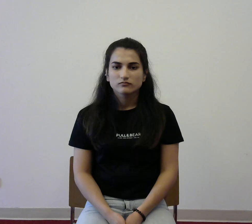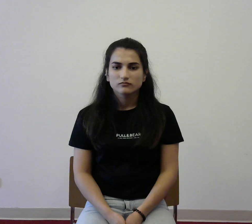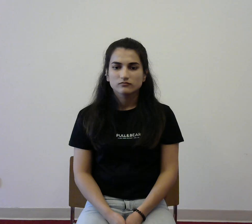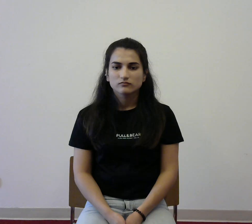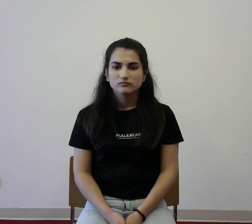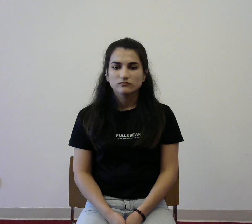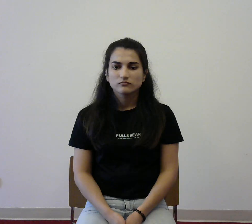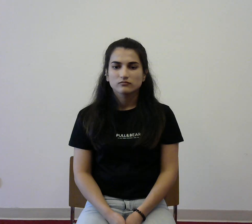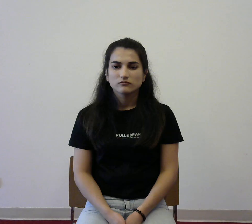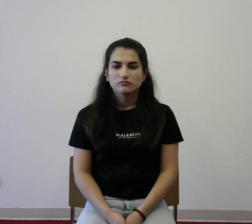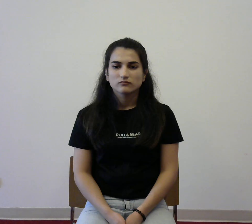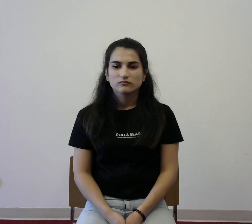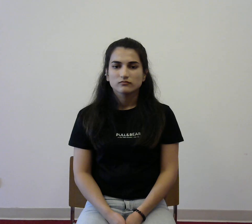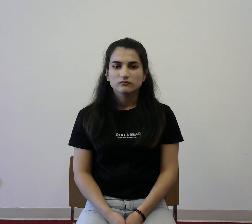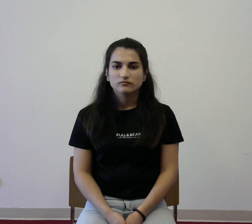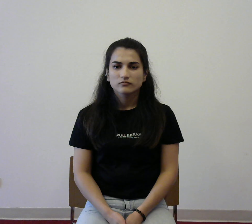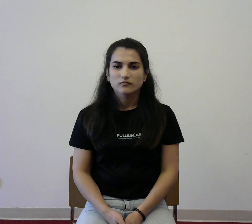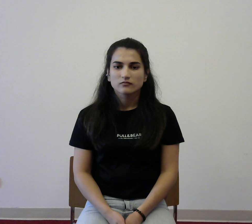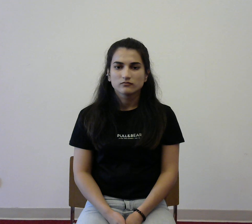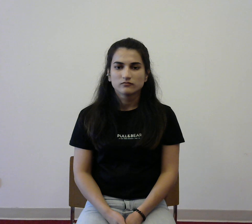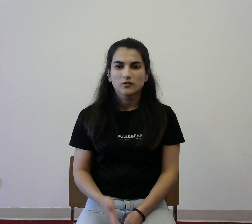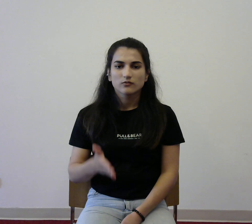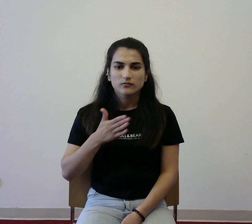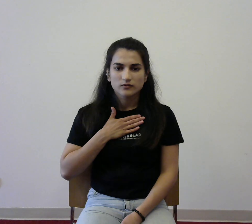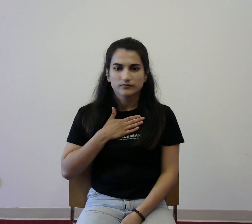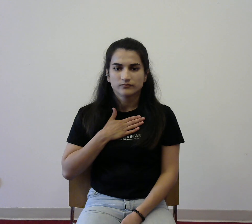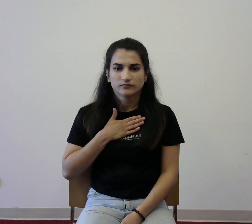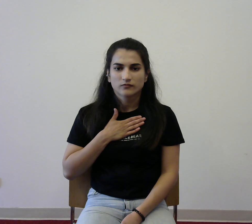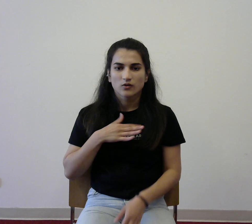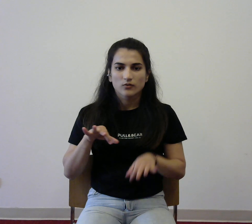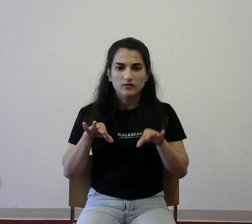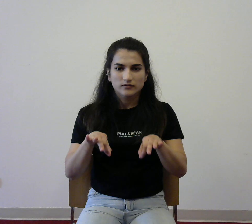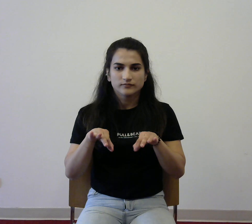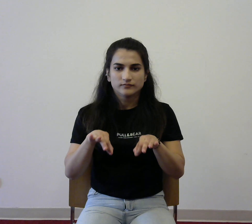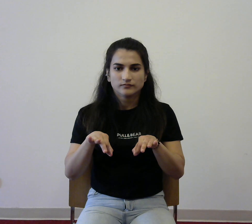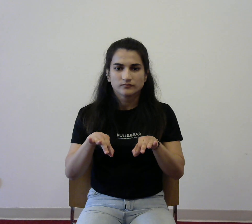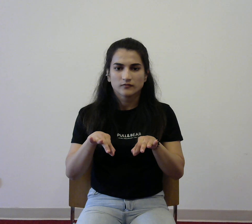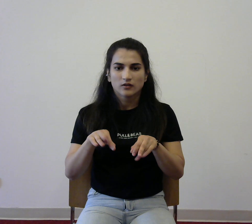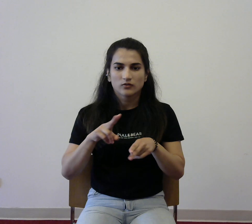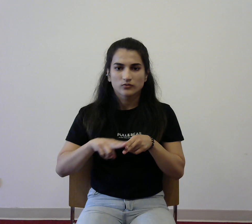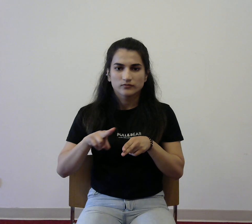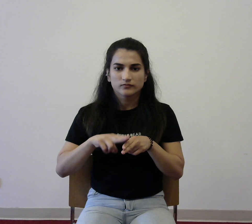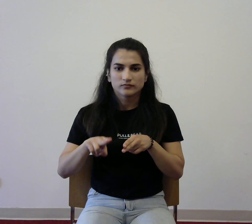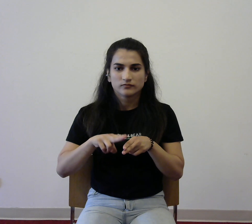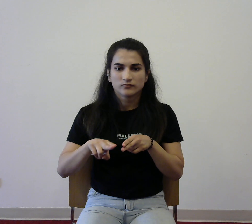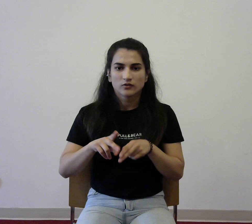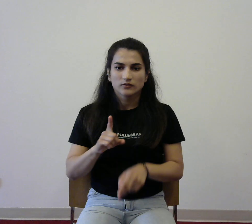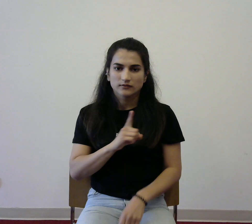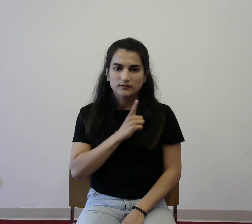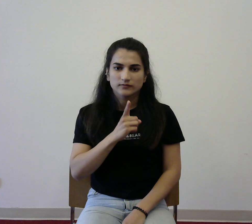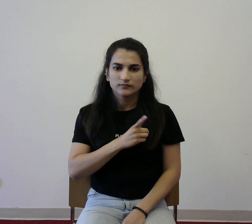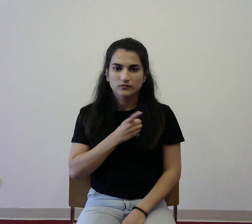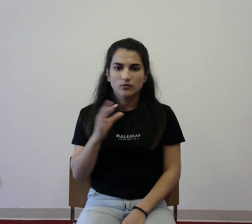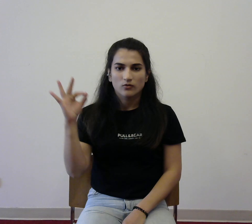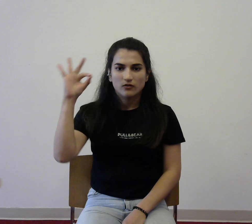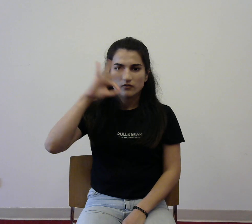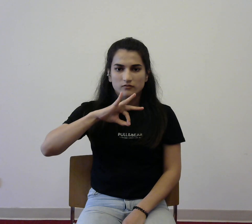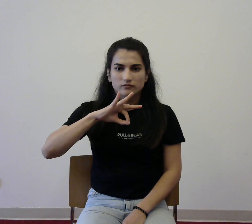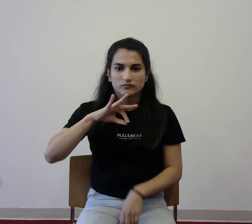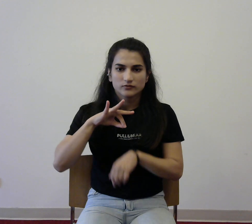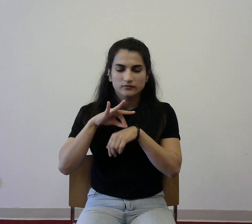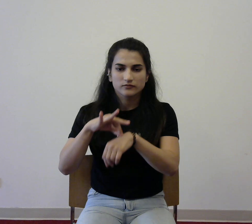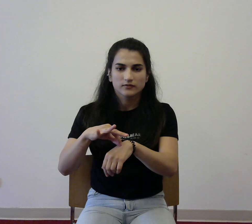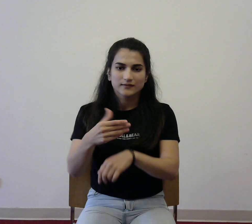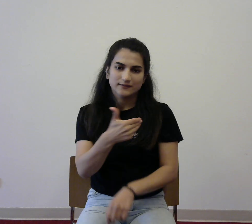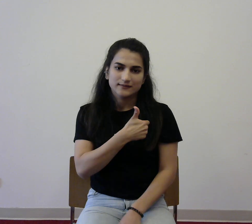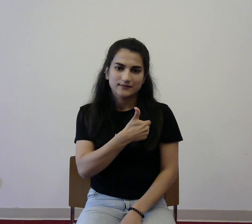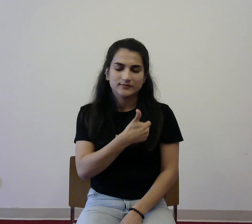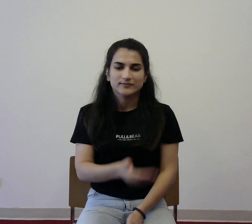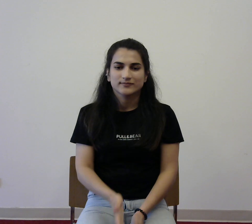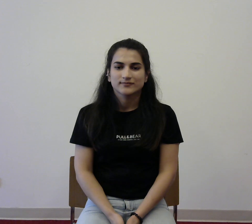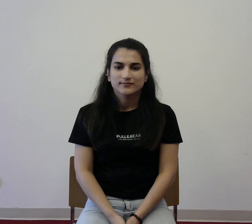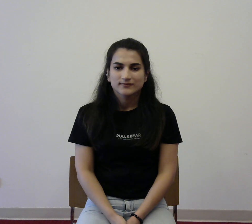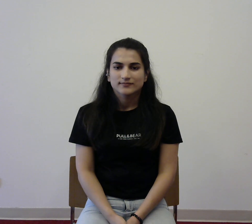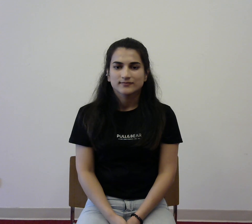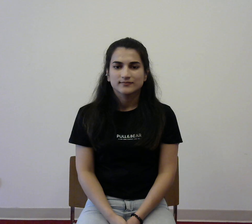Mən avtomobil təmiri üzrə təcrübə keçmək istəyirəm